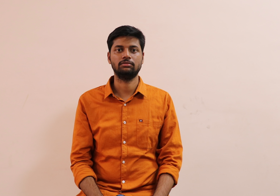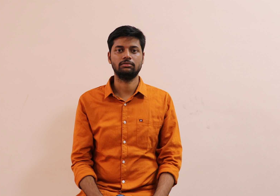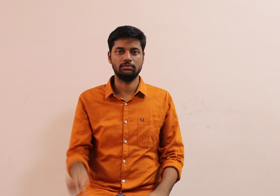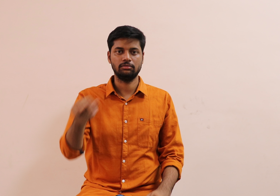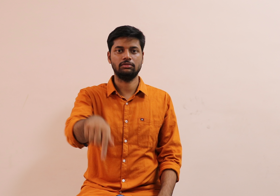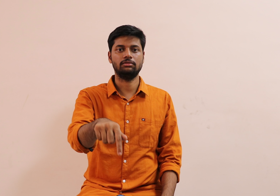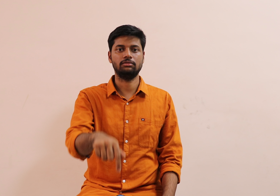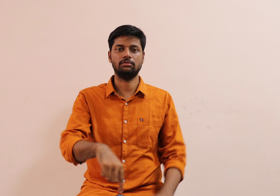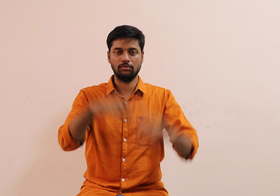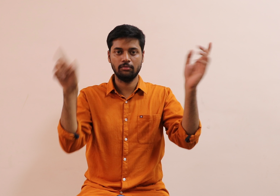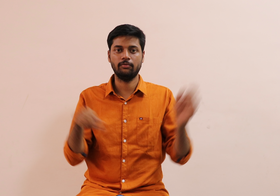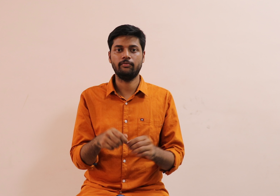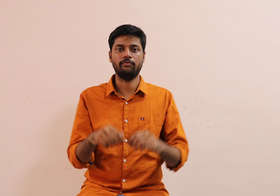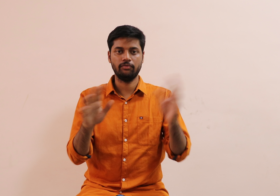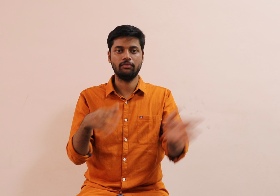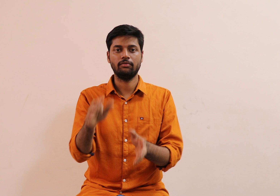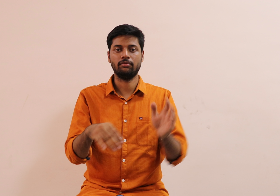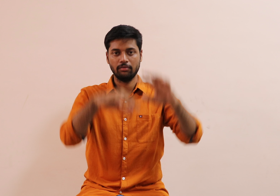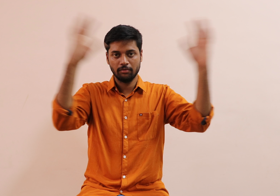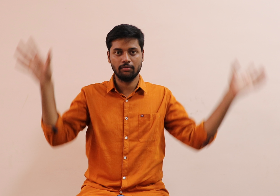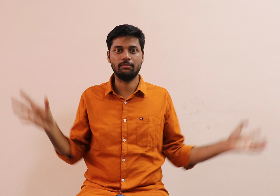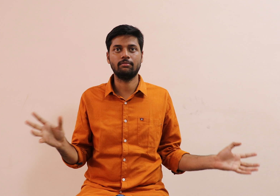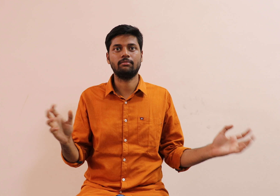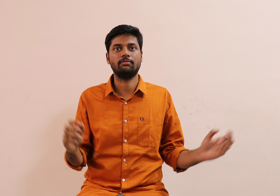This place is beautiful